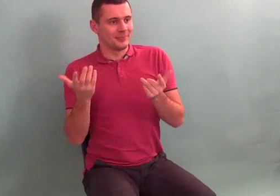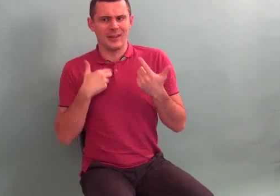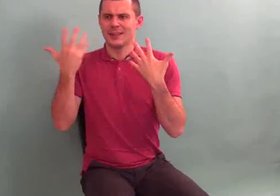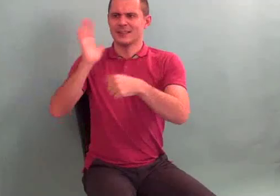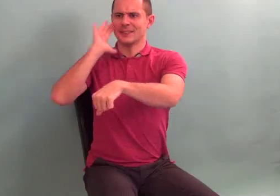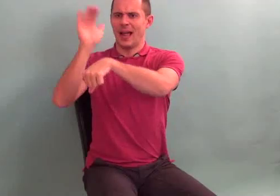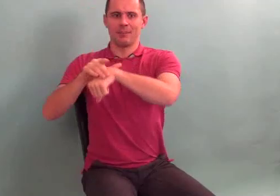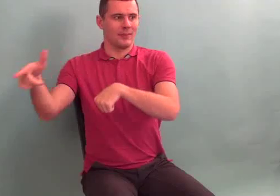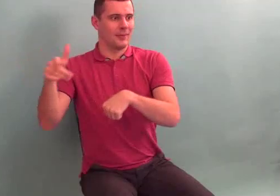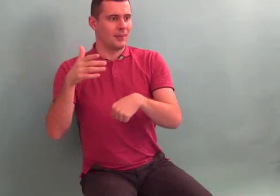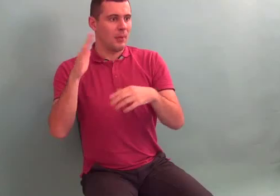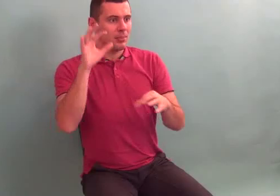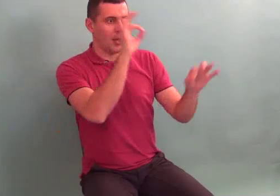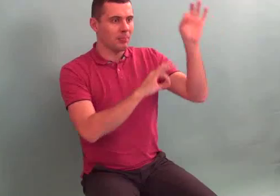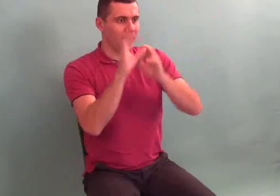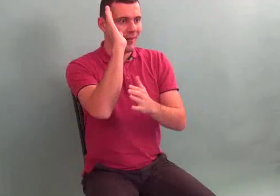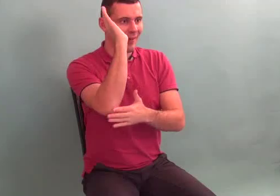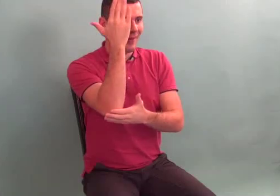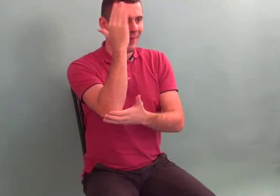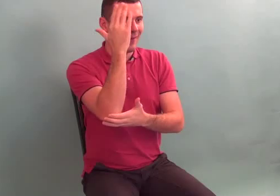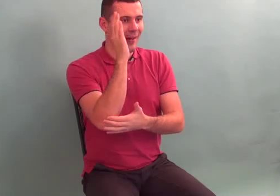Chce u niego zamówić naprawienie okna.